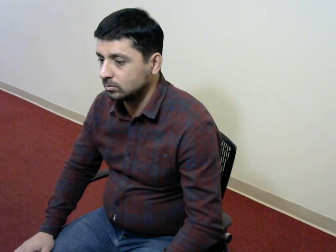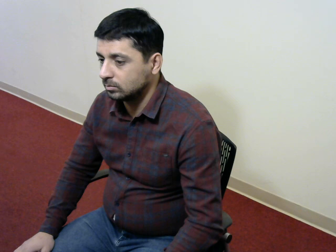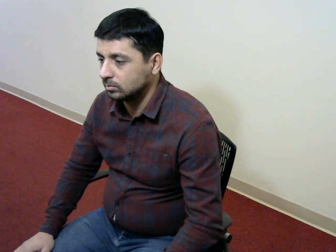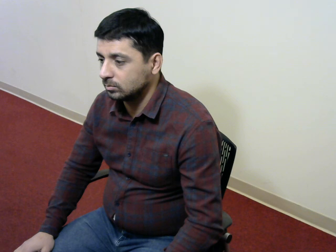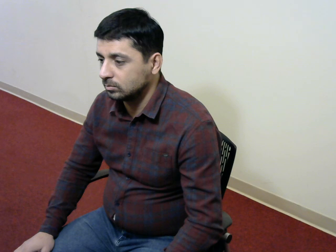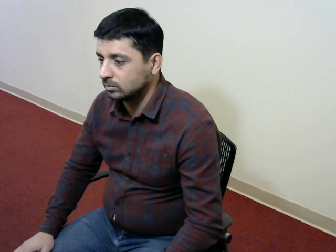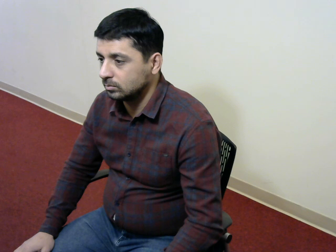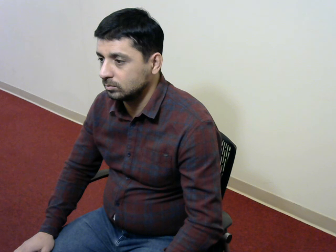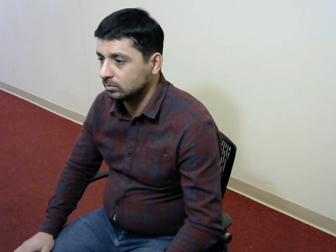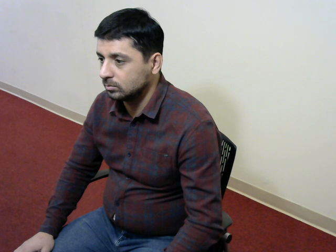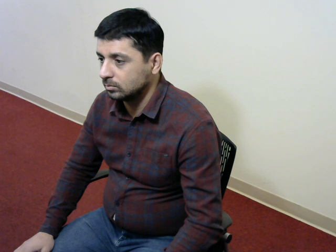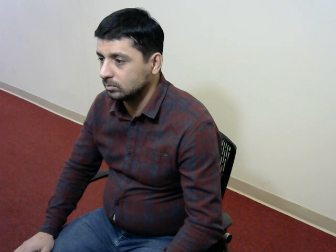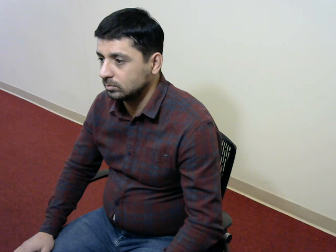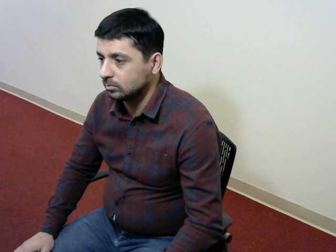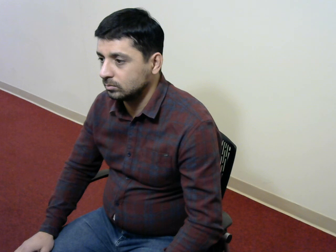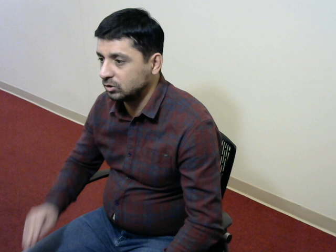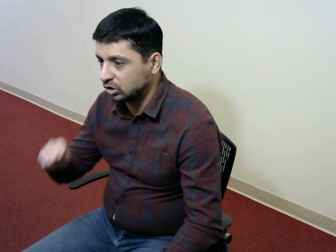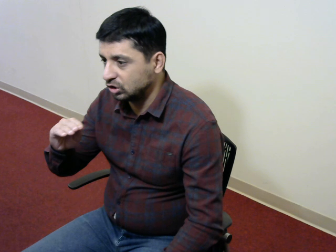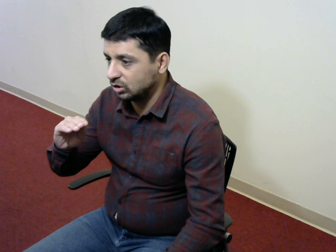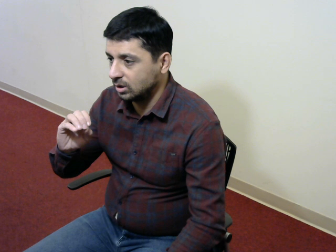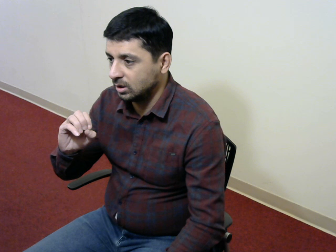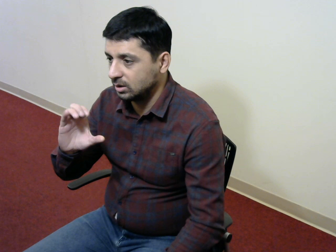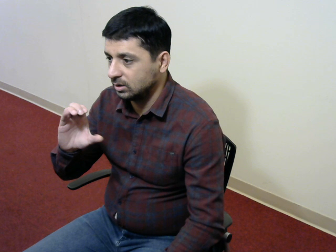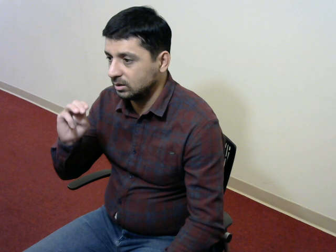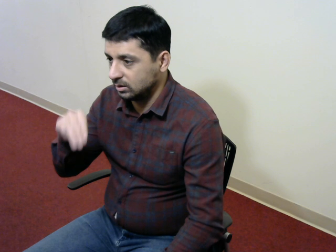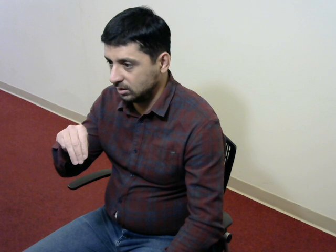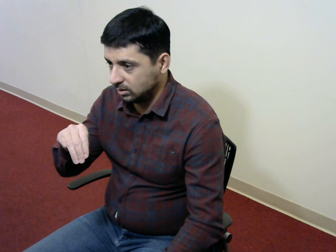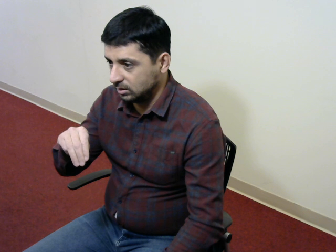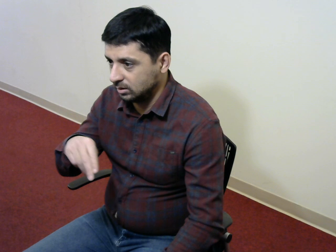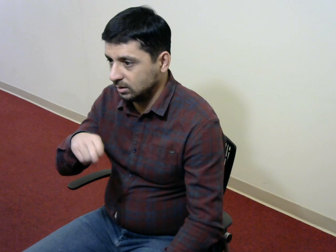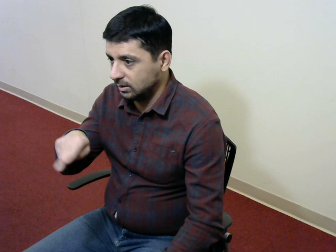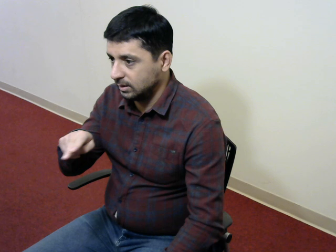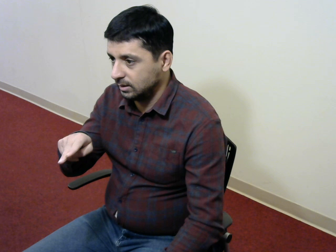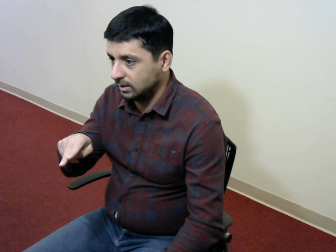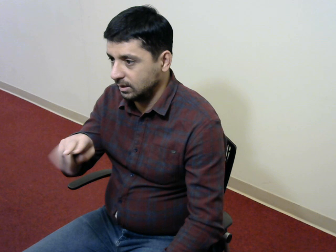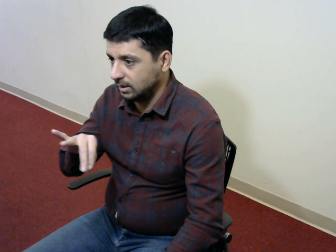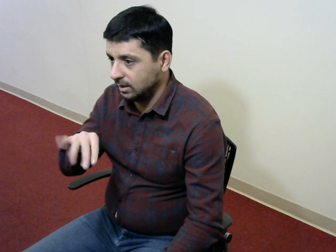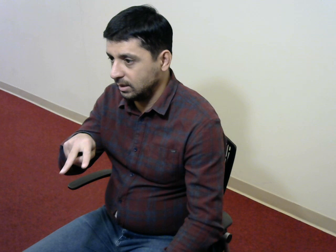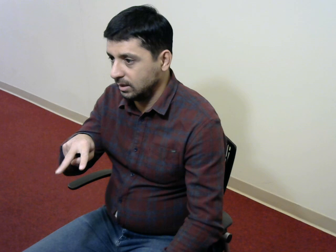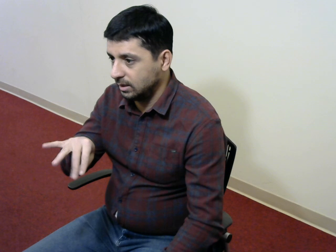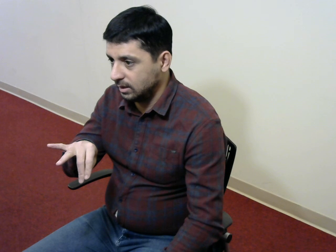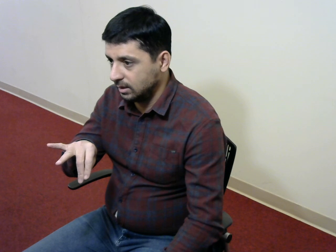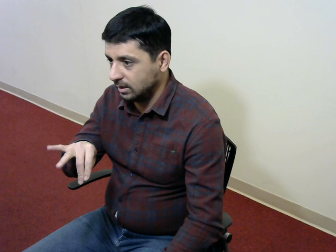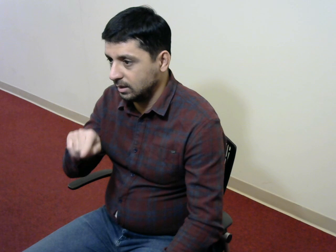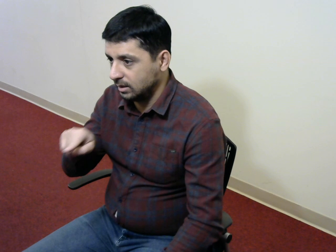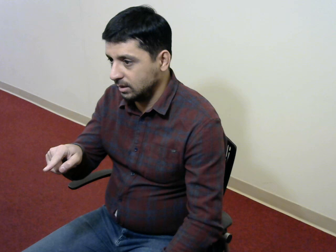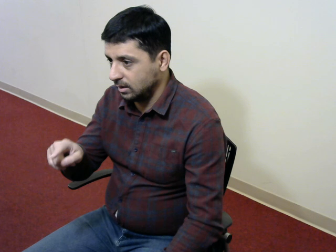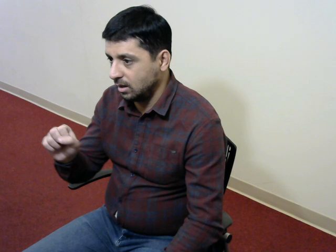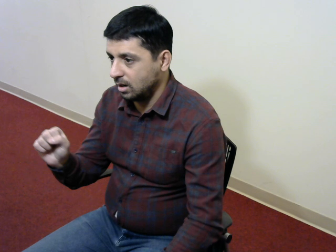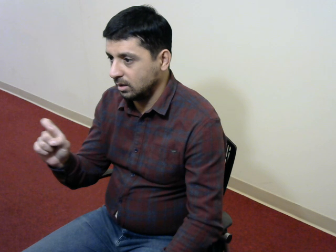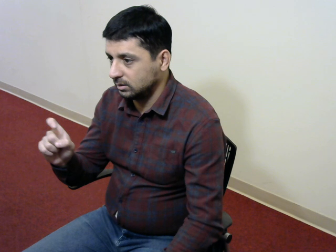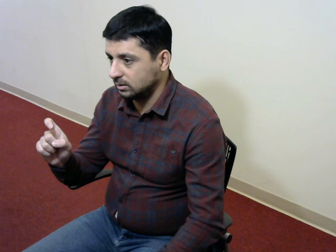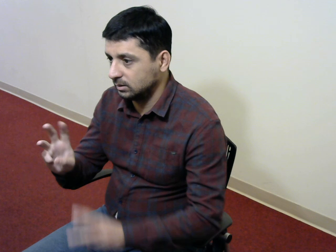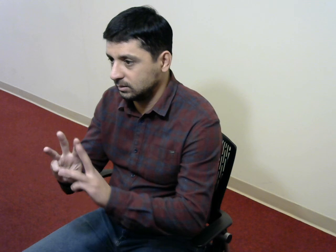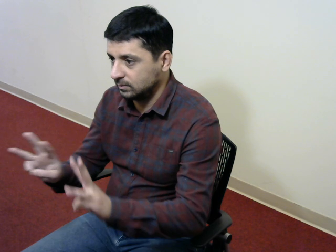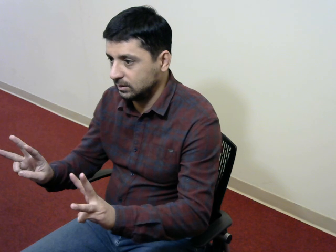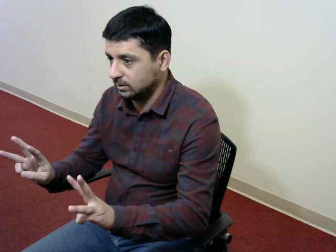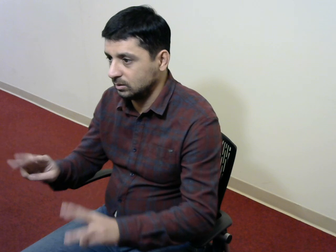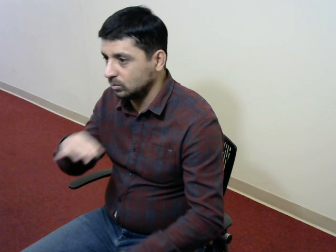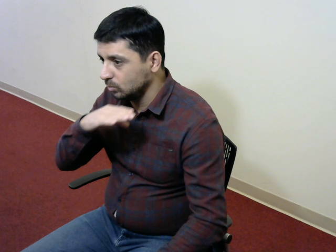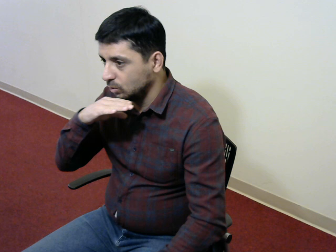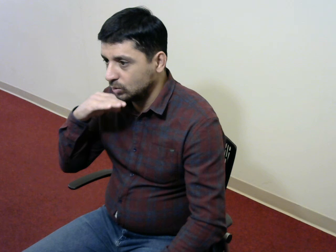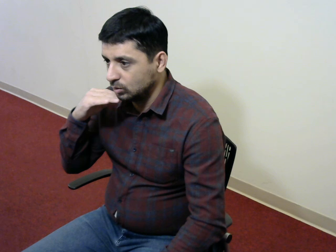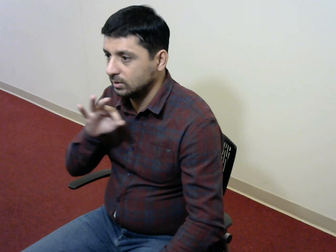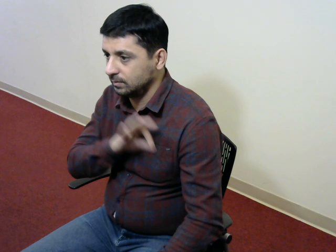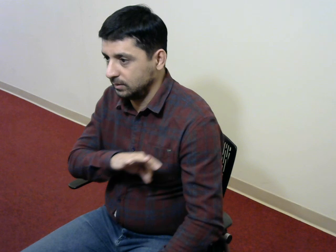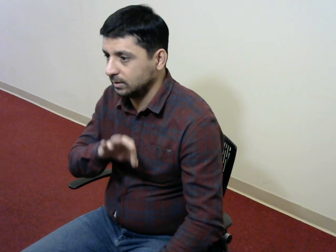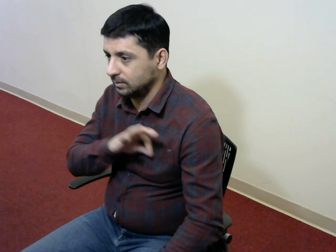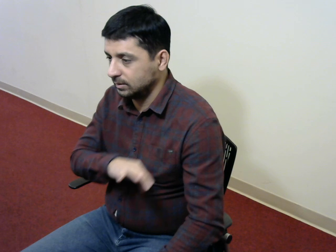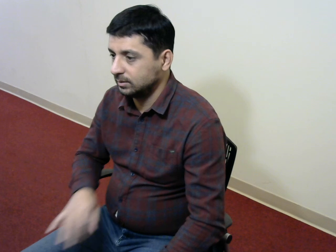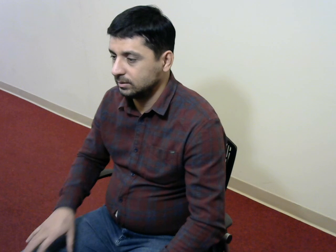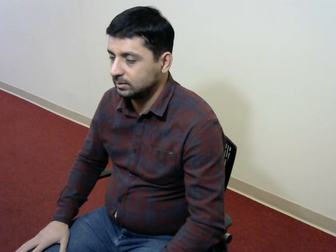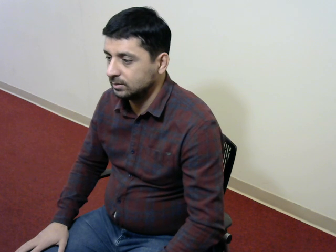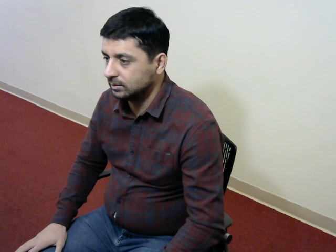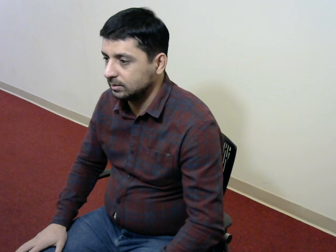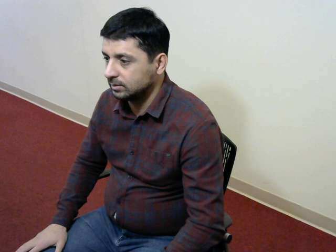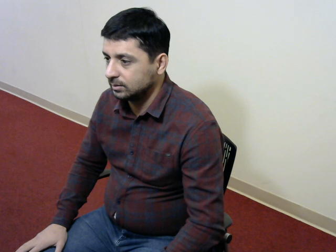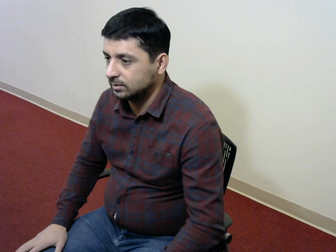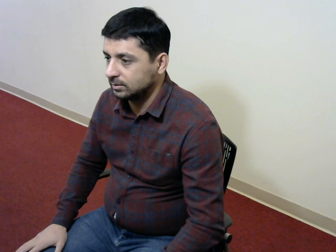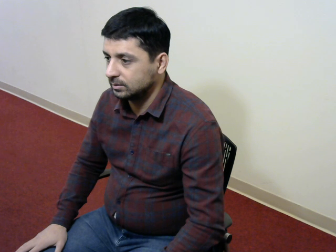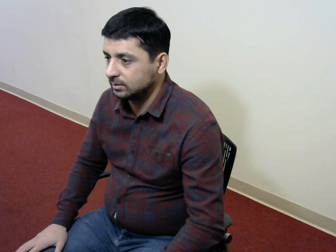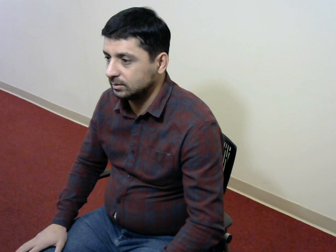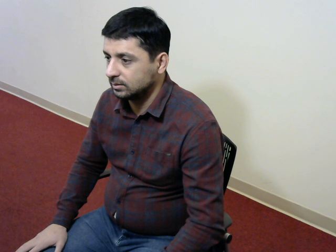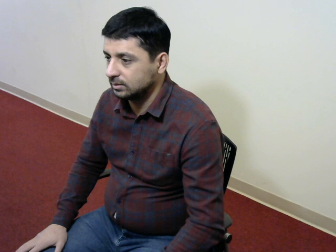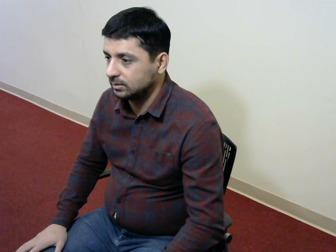Jestdili.az saytı çox faydalıdır